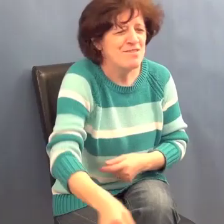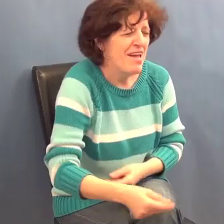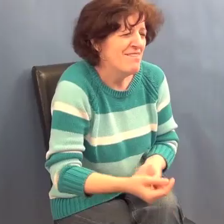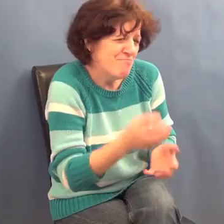Pewnie zaraz wybuchnie.